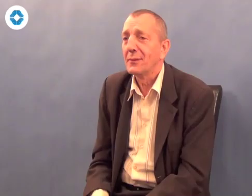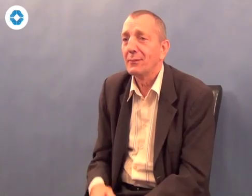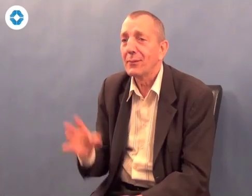Nie.